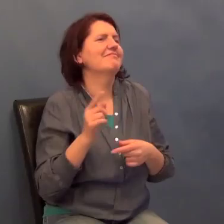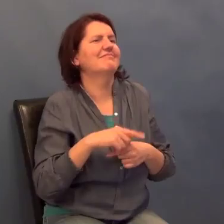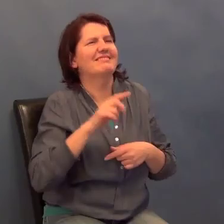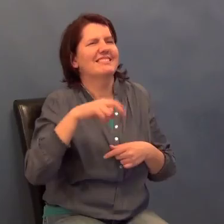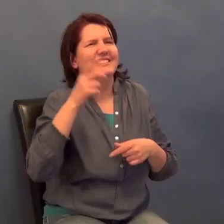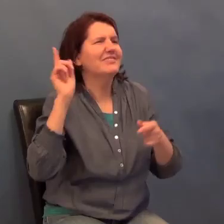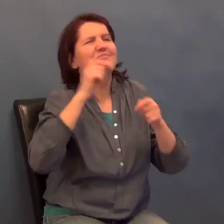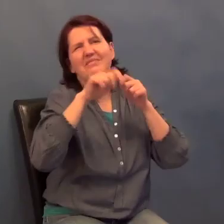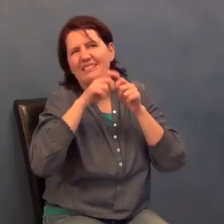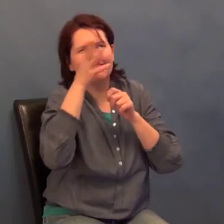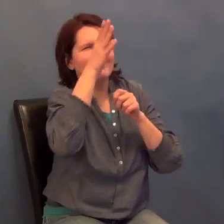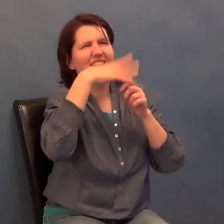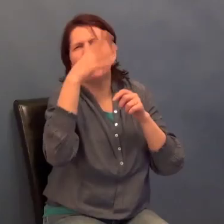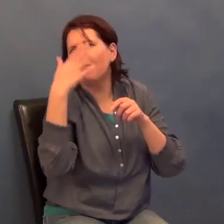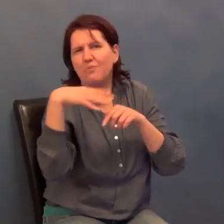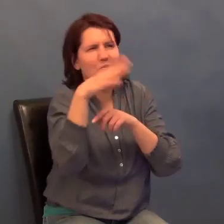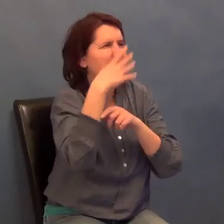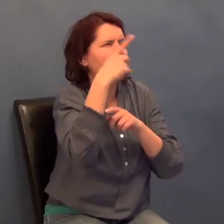Służby ratownicze wchodzą na górę, sprawdzają pomieszczenia.